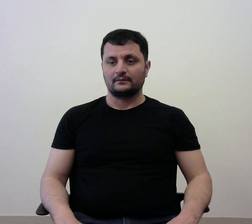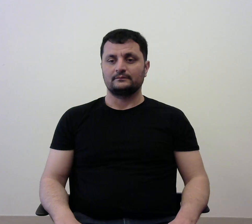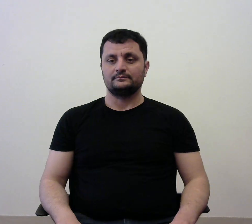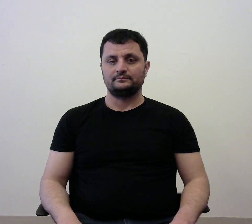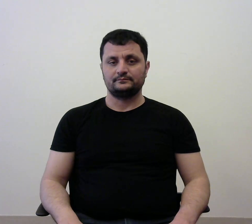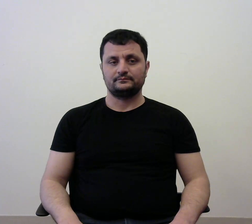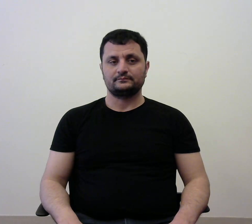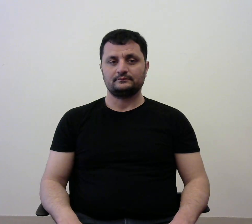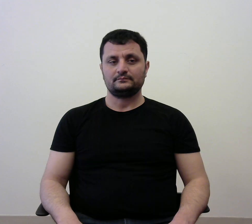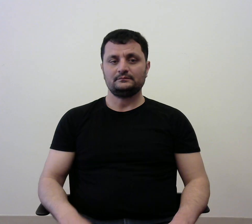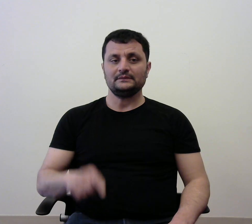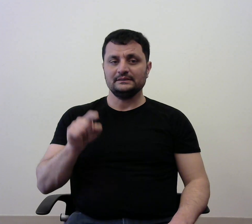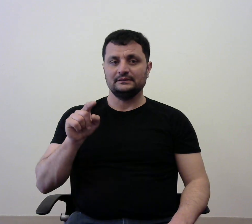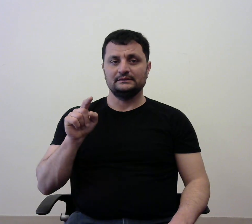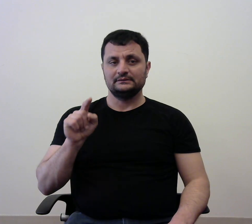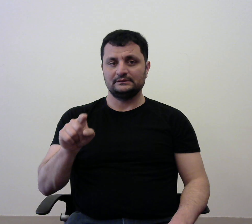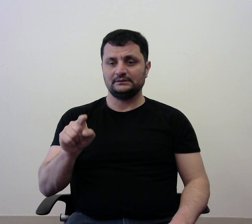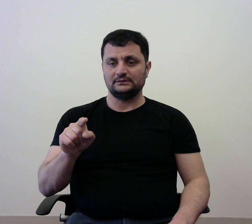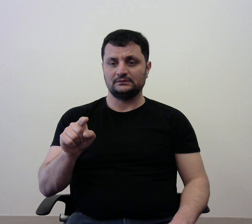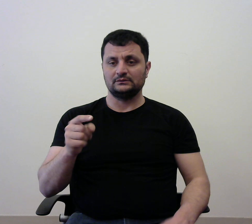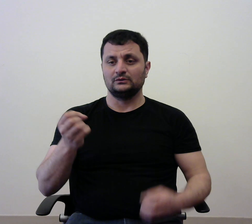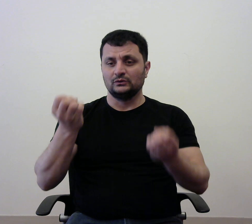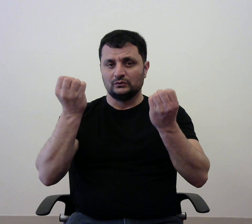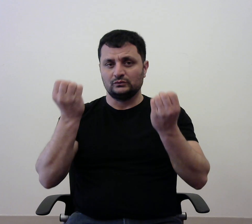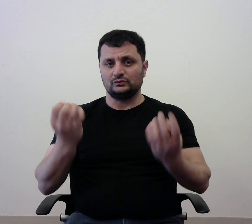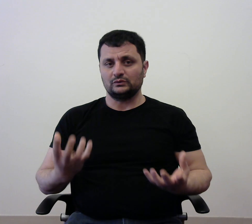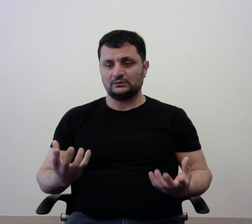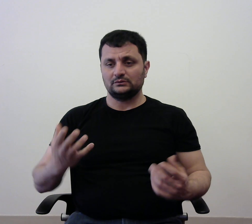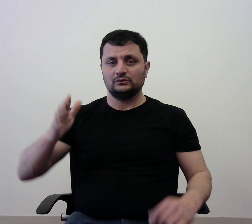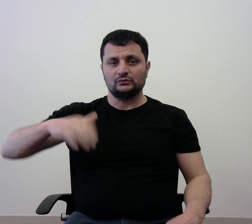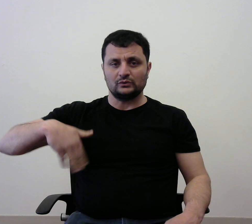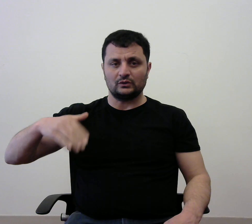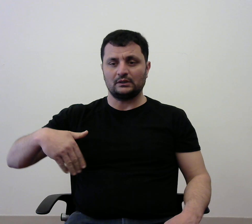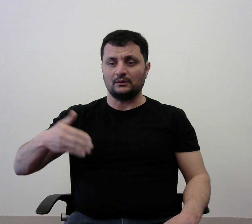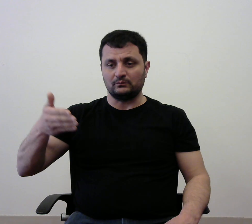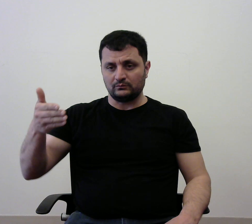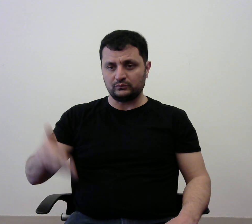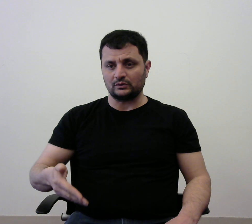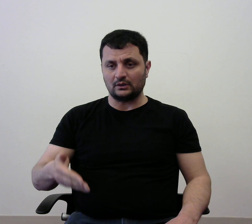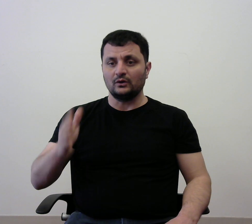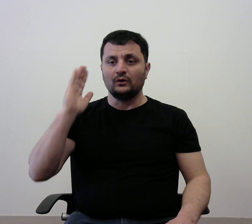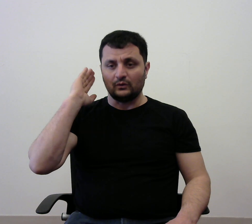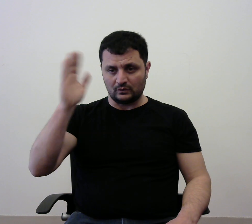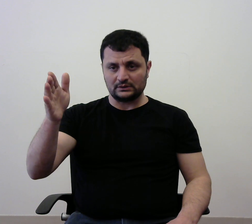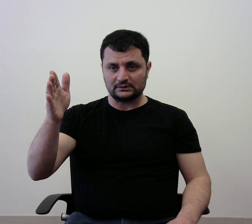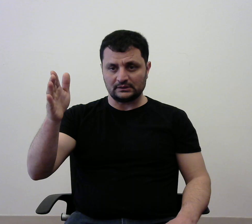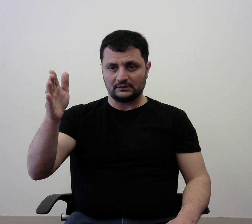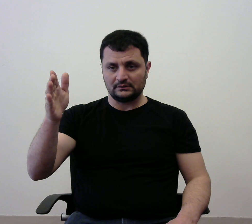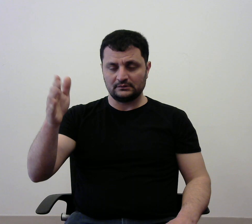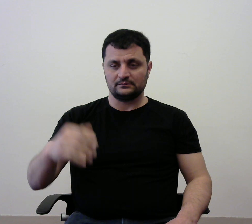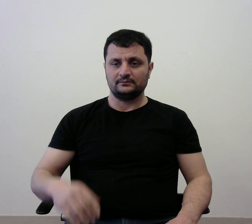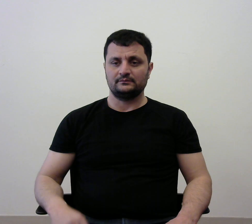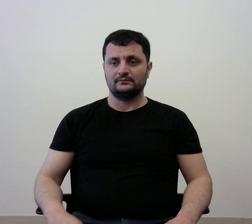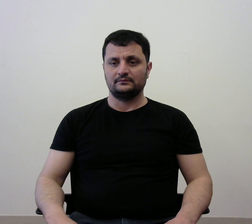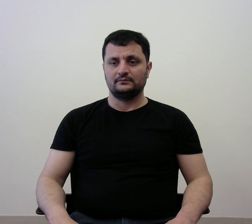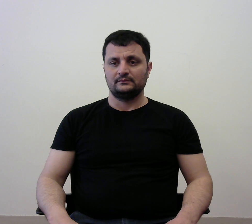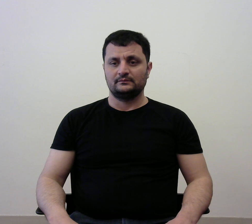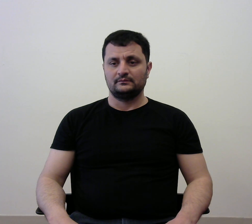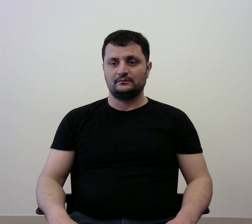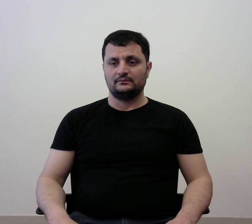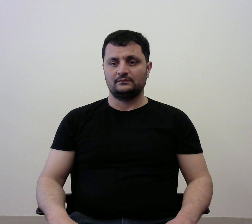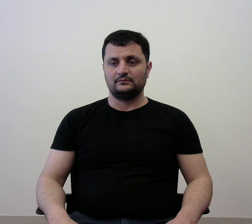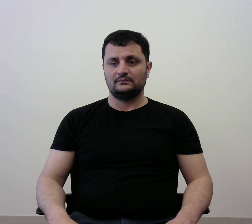Siz günortadan sonra burda olacaqsınızmı?